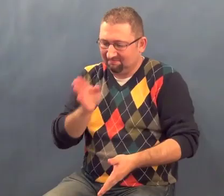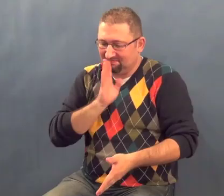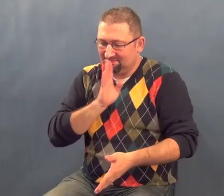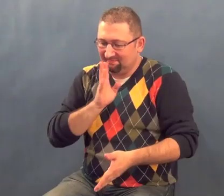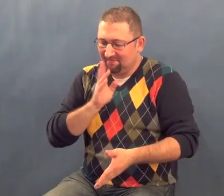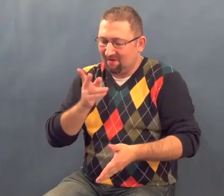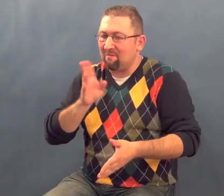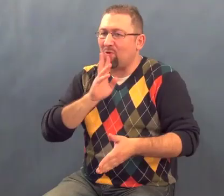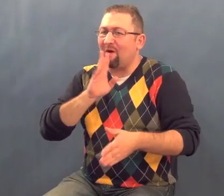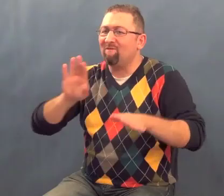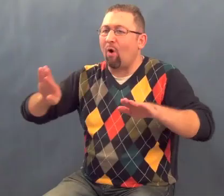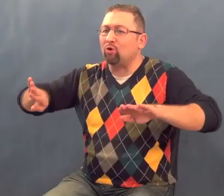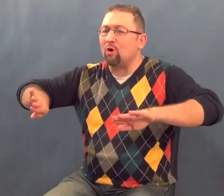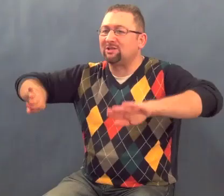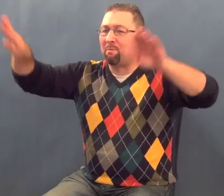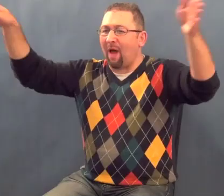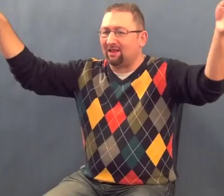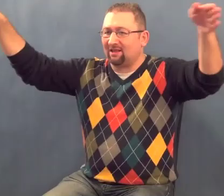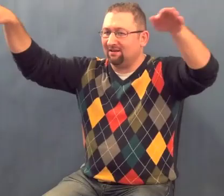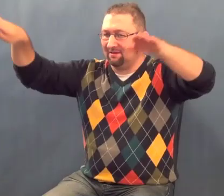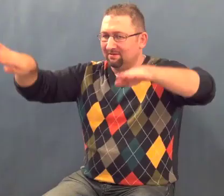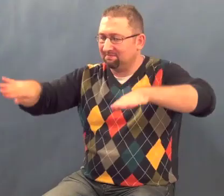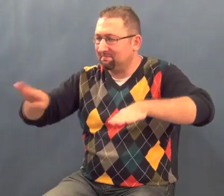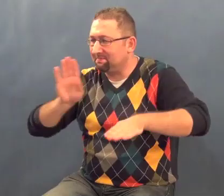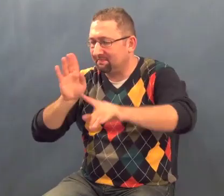To chyba wodospad. Nie?